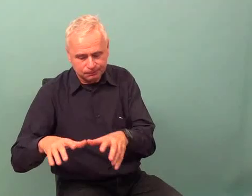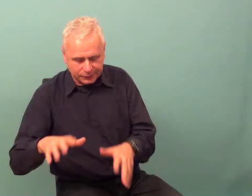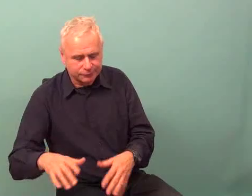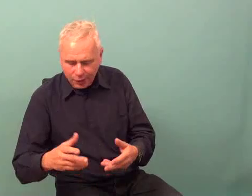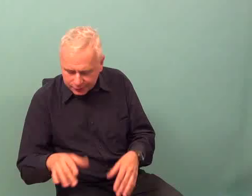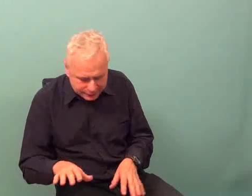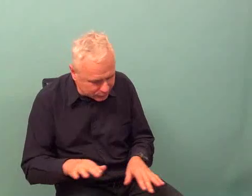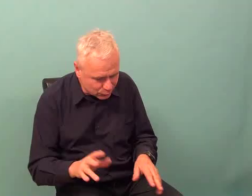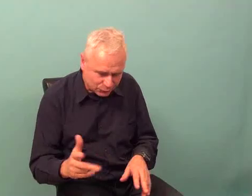Trzy kosze.